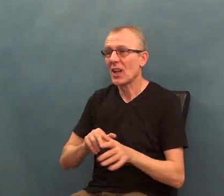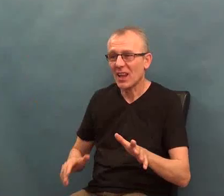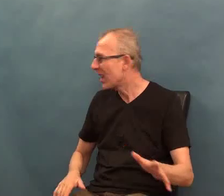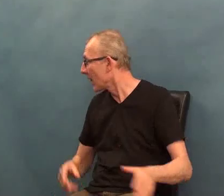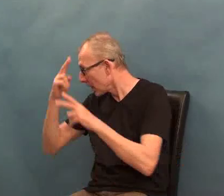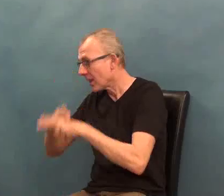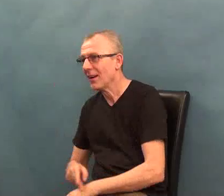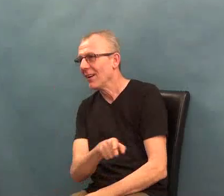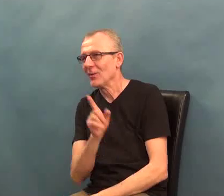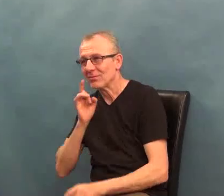Naiwny policjant patrzy, a chłopiec ucieka.